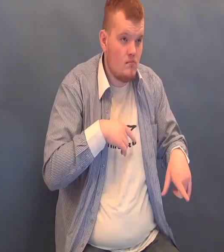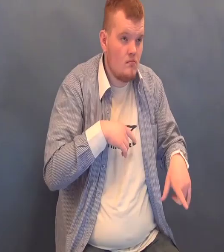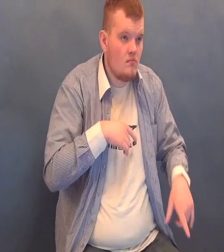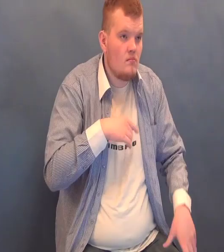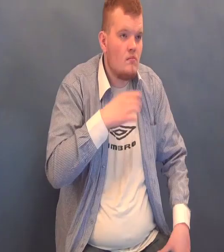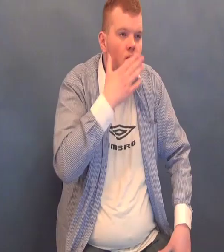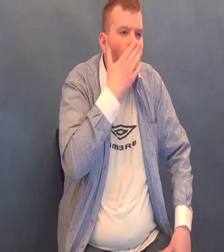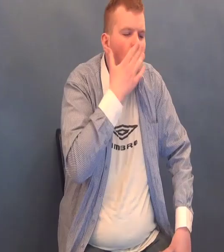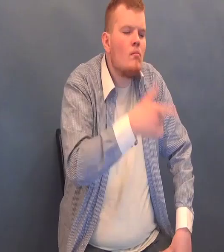Nie masz wolnego?